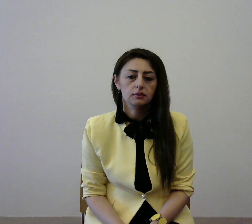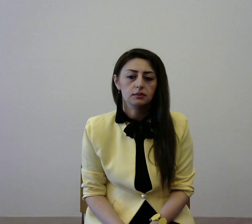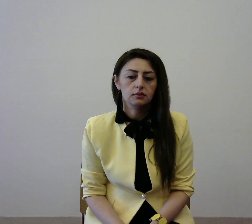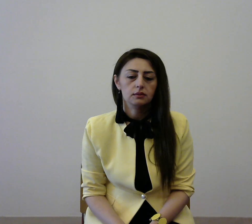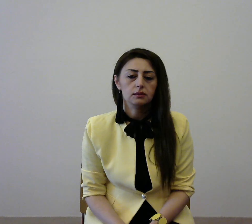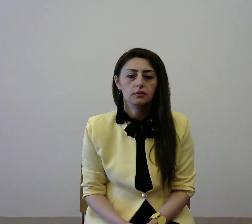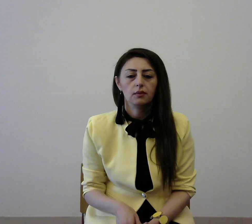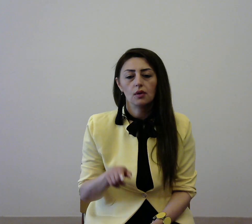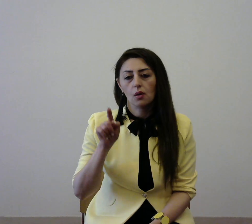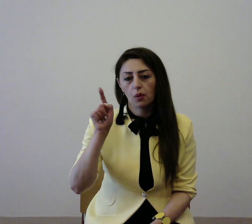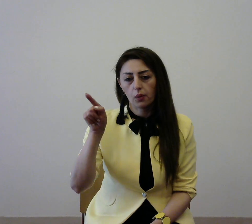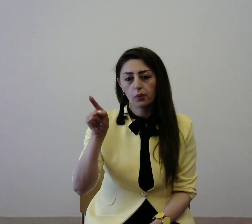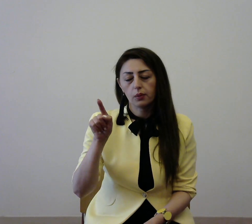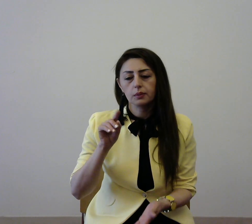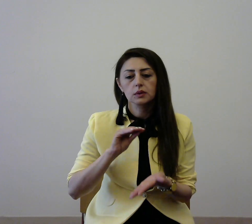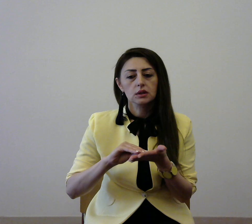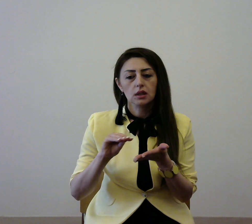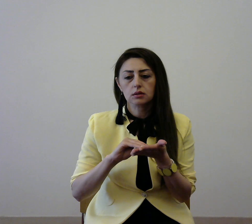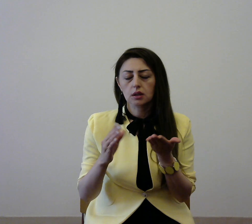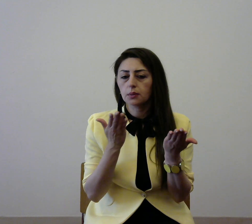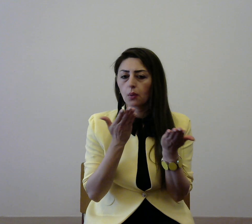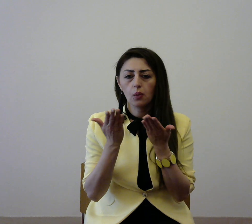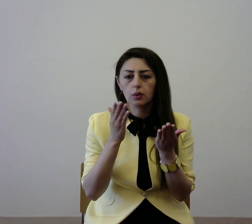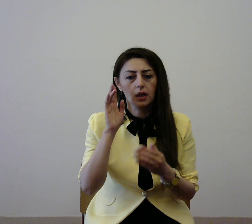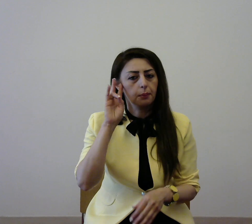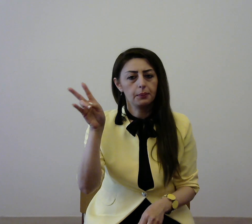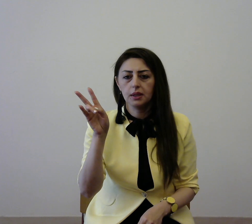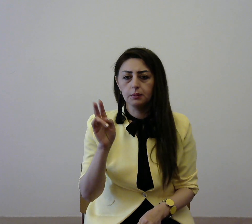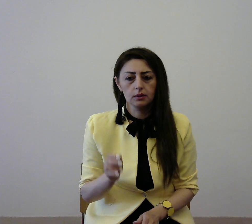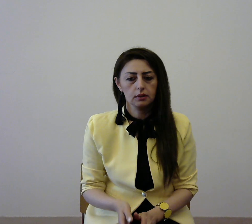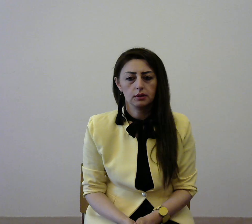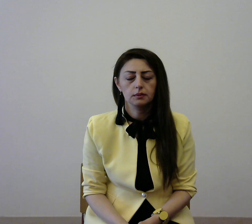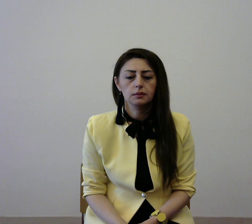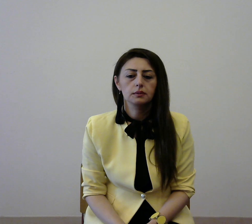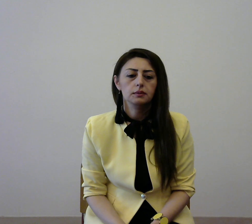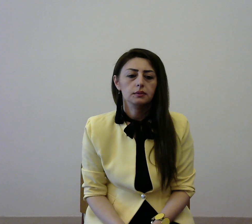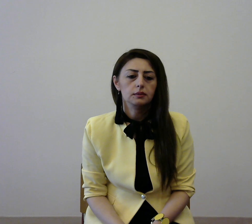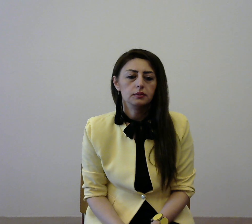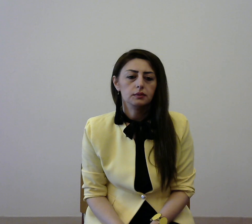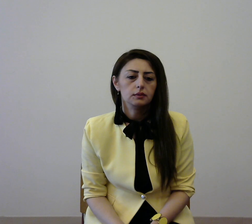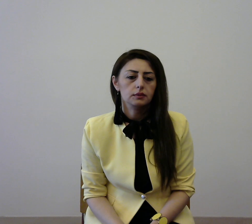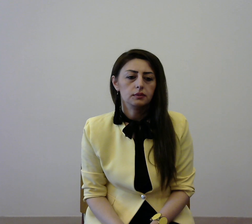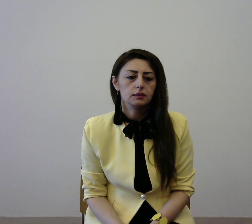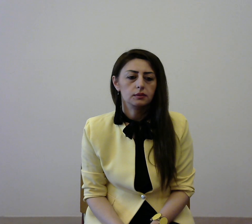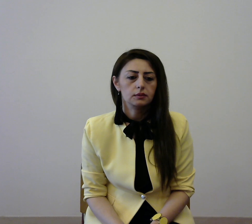O yazıb-oxuya bilmir